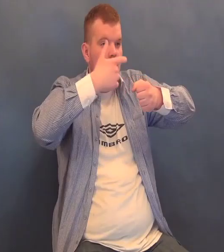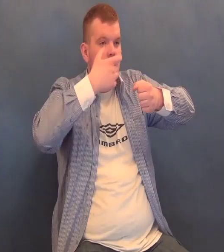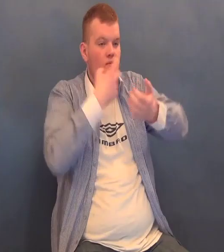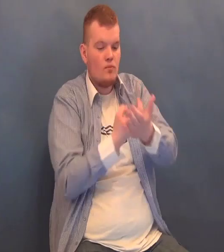Dwudziestego pierwszego, dwudziestego pierwszego.